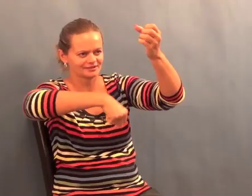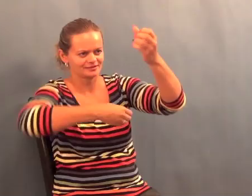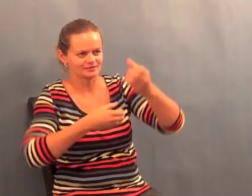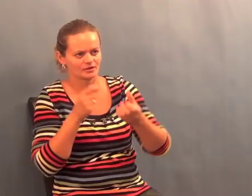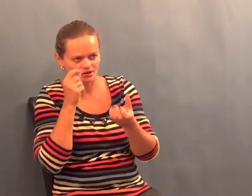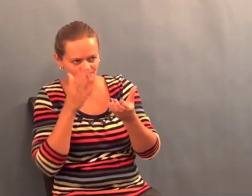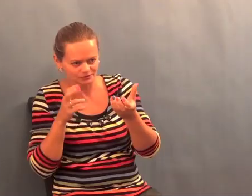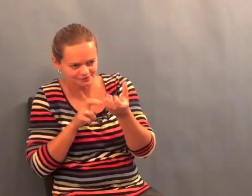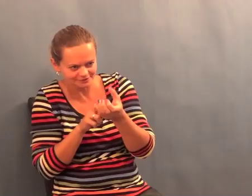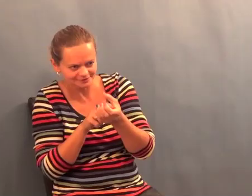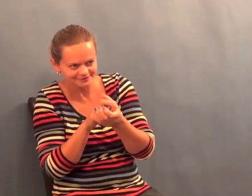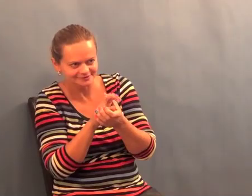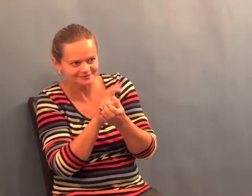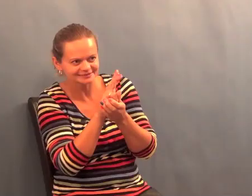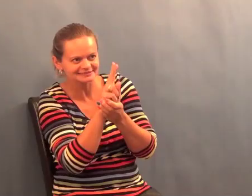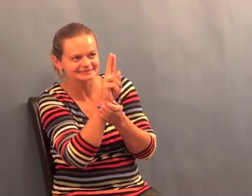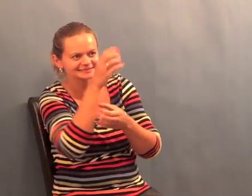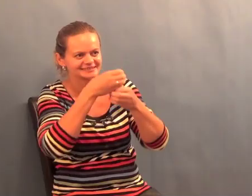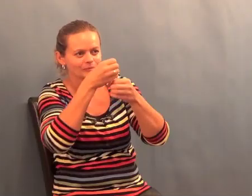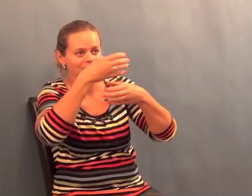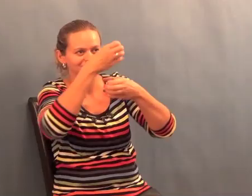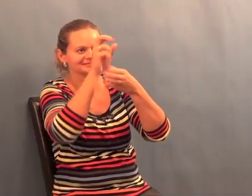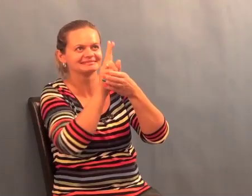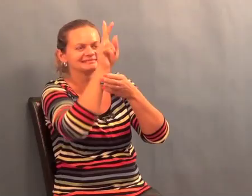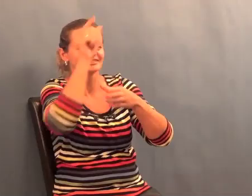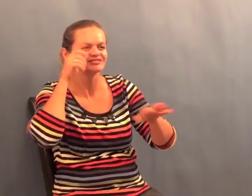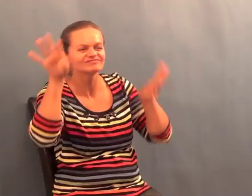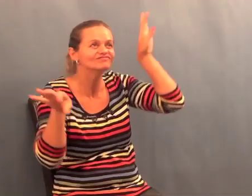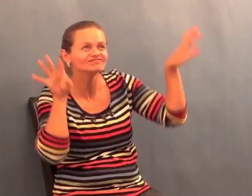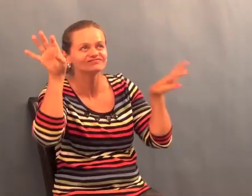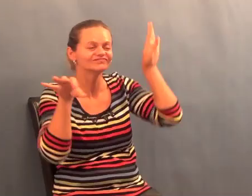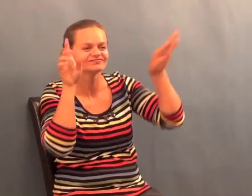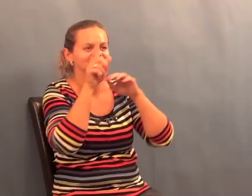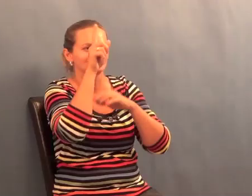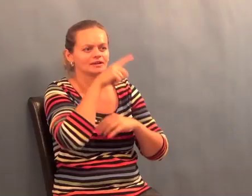Kot przygotował się i zaczął wchodzić wnętrzem rynny na górę.